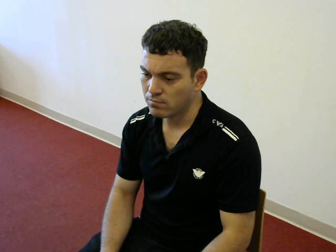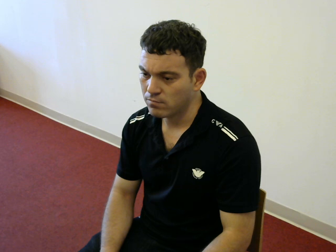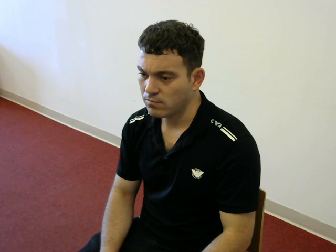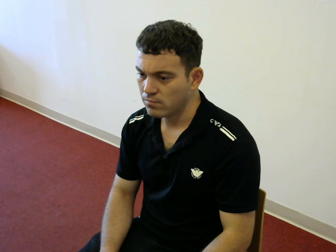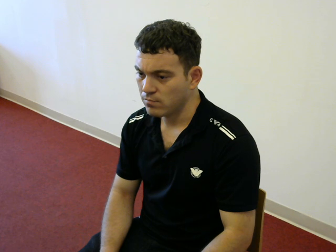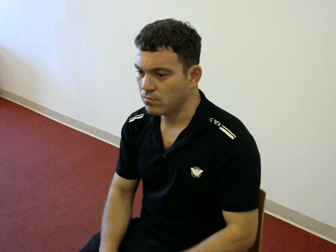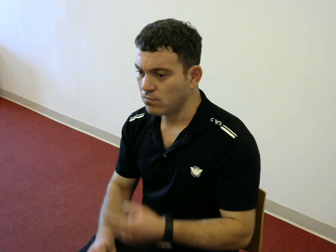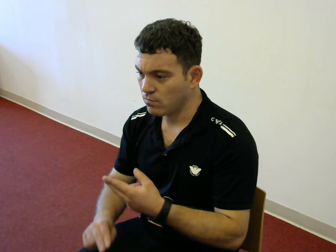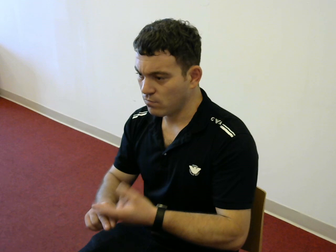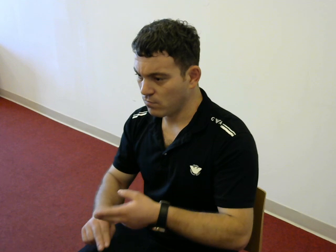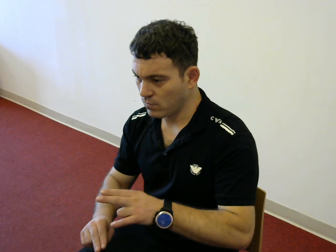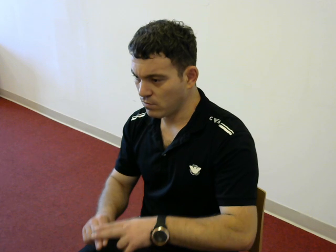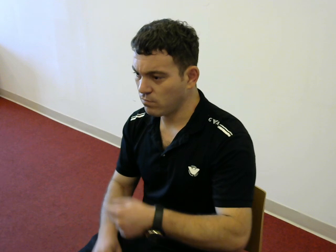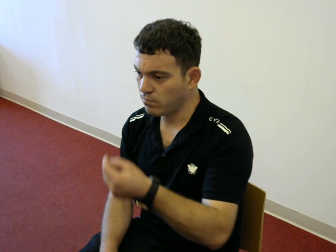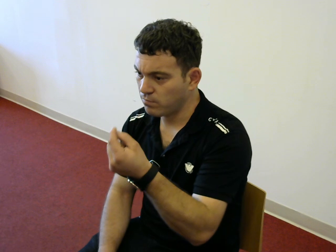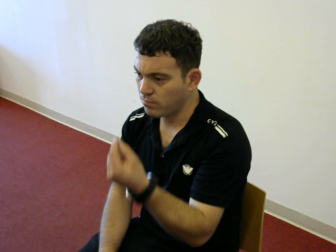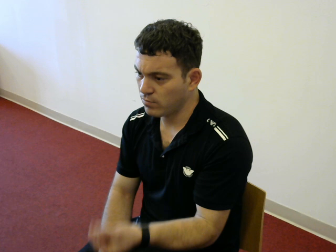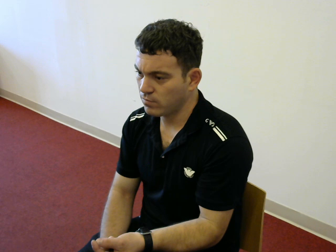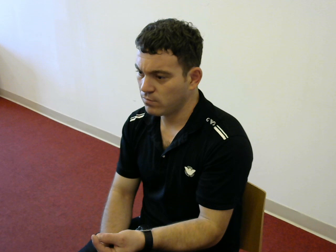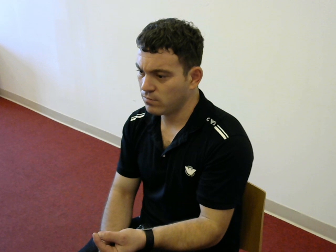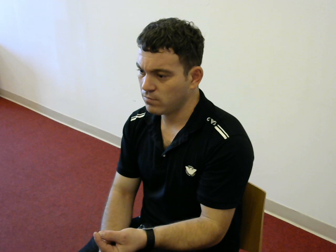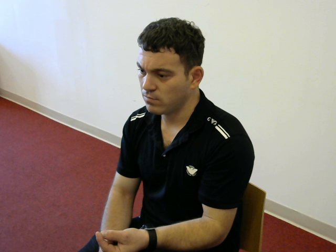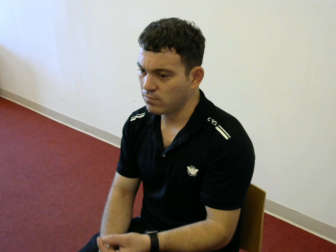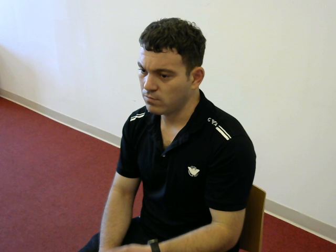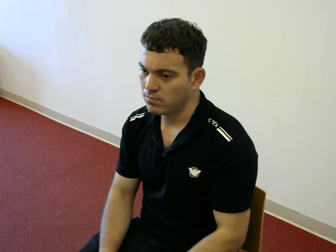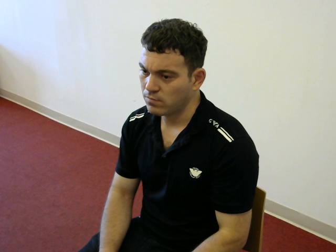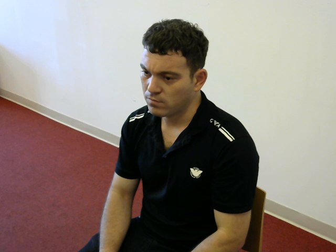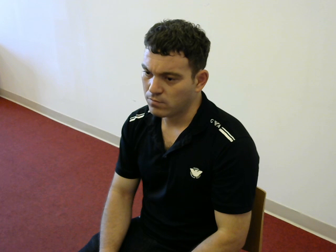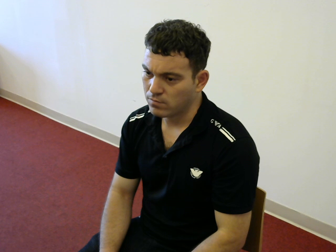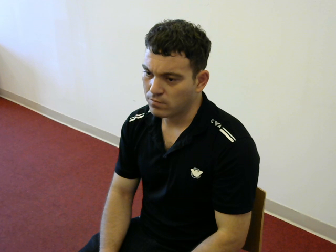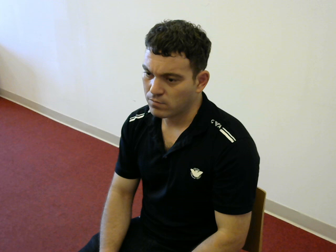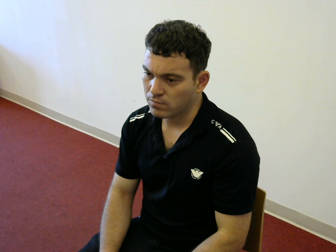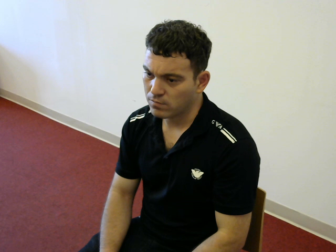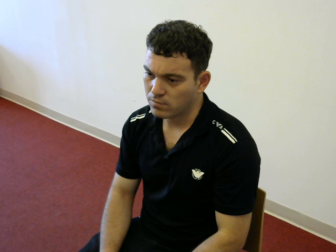Bu ucuzdur